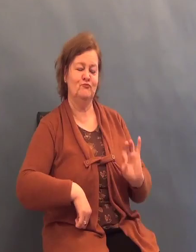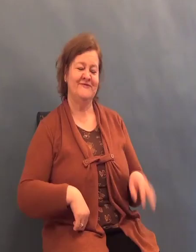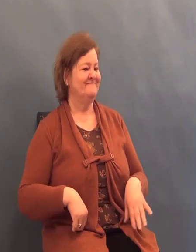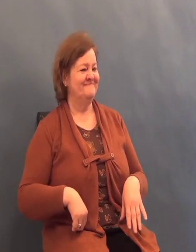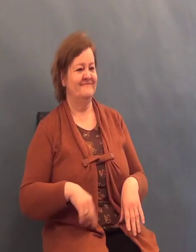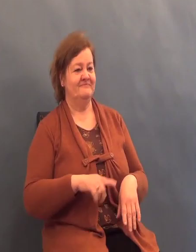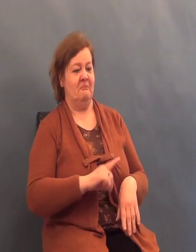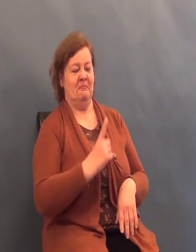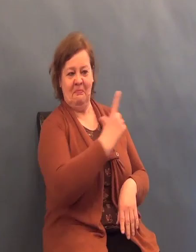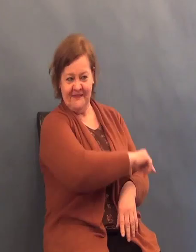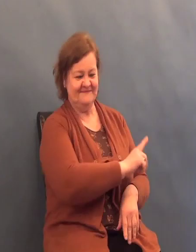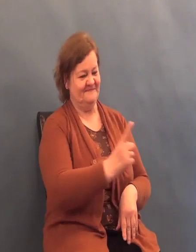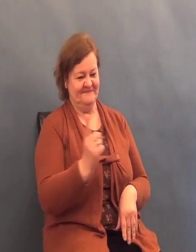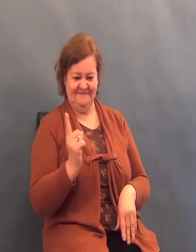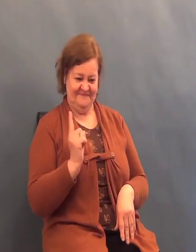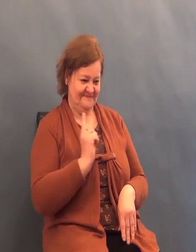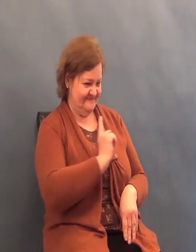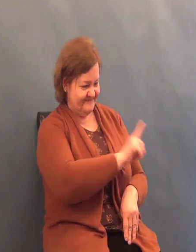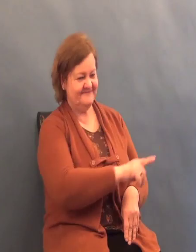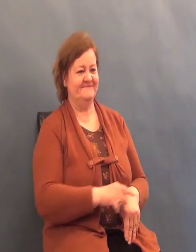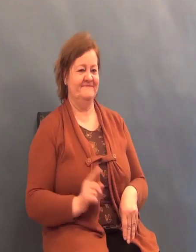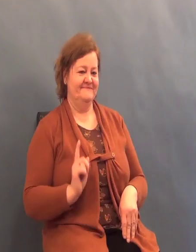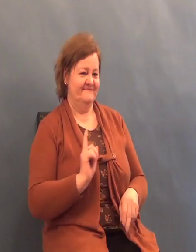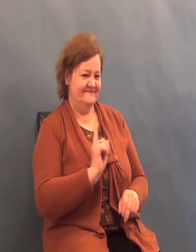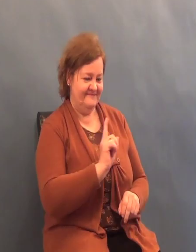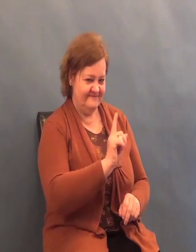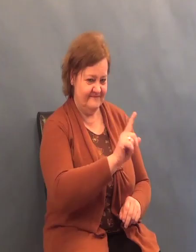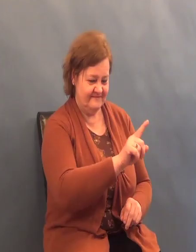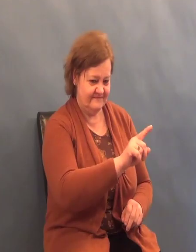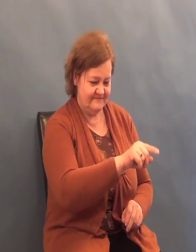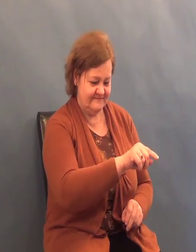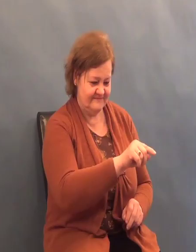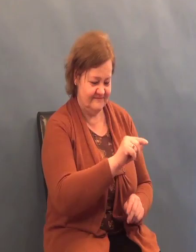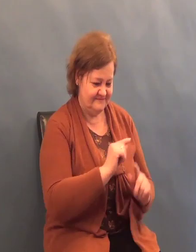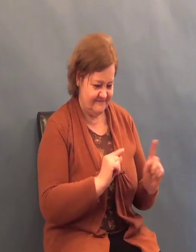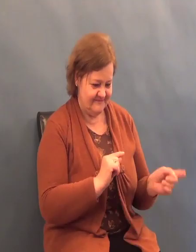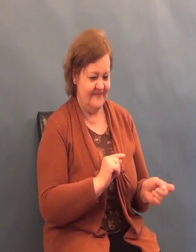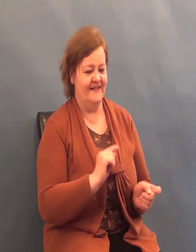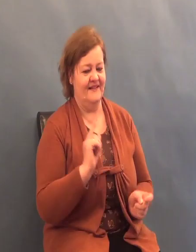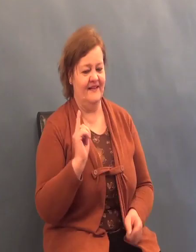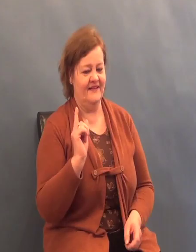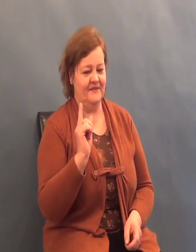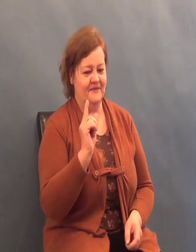Ona odchodzi, a policjant idzie dalej.